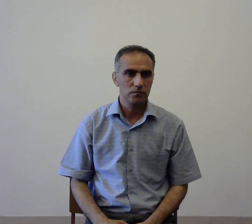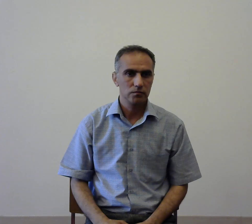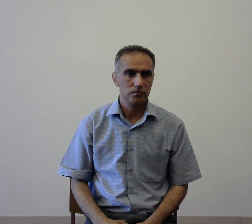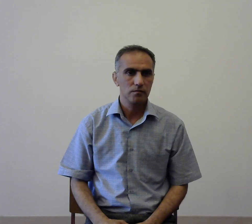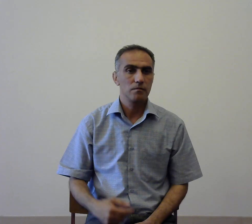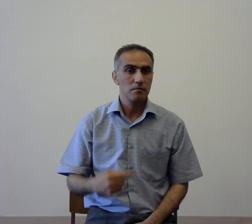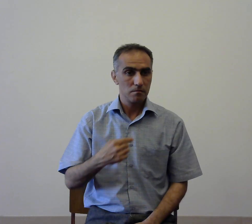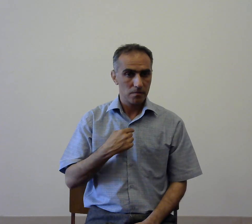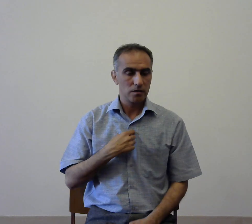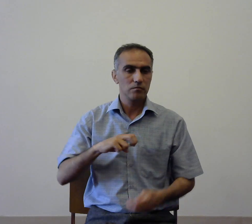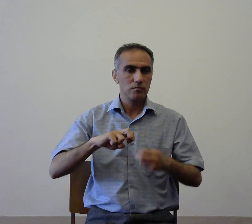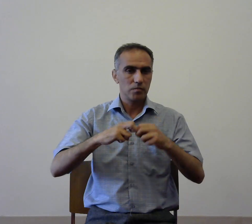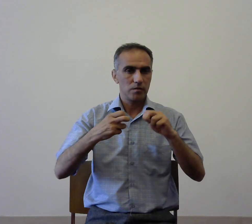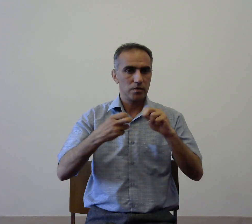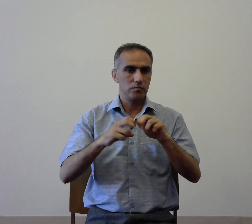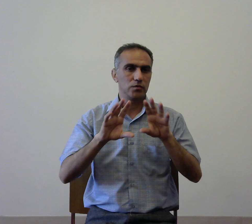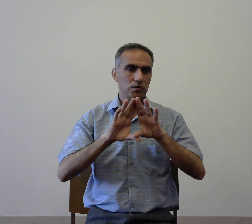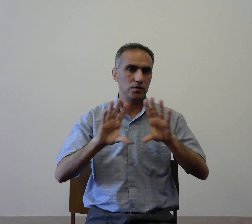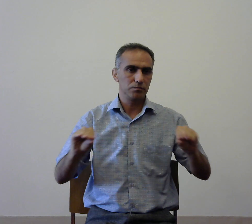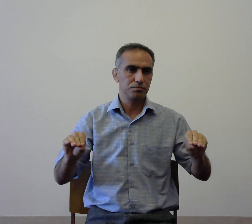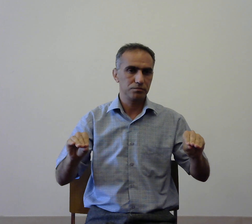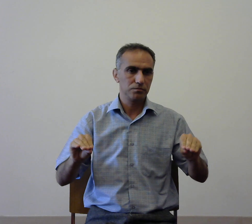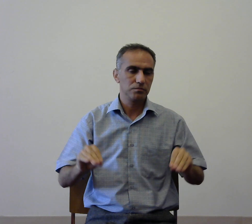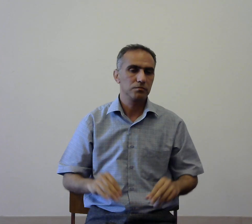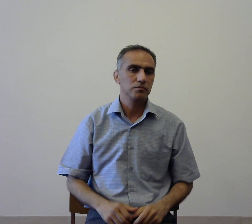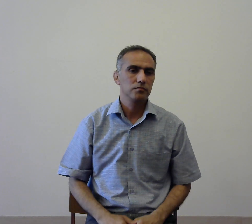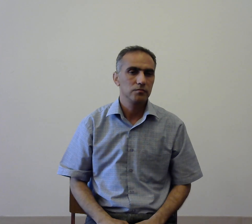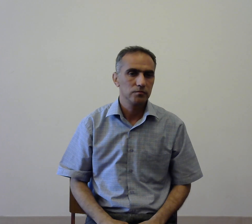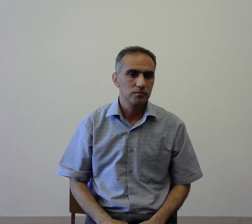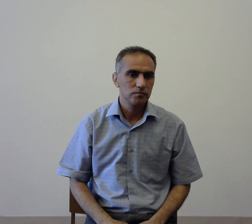Mənim problemim həll olundu